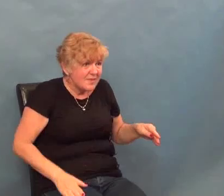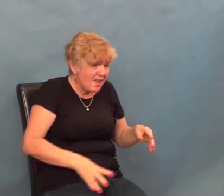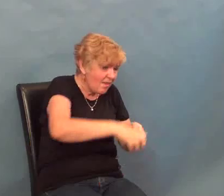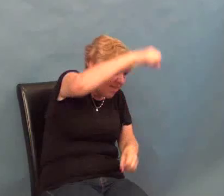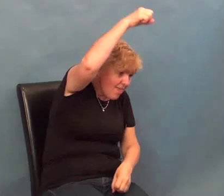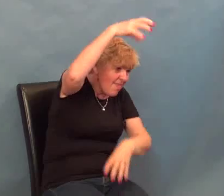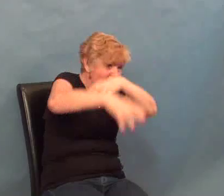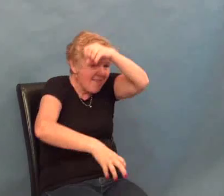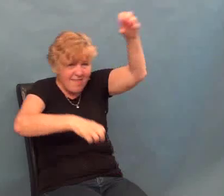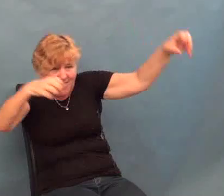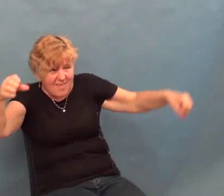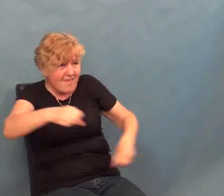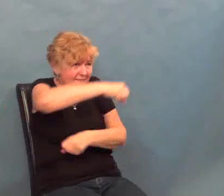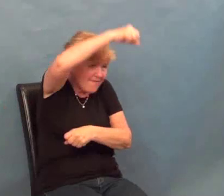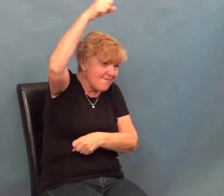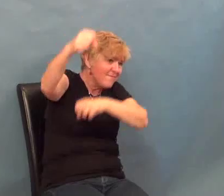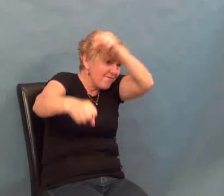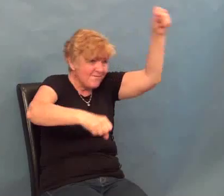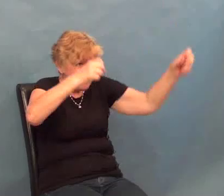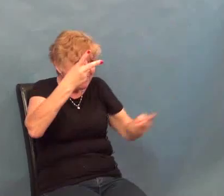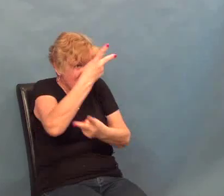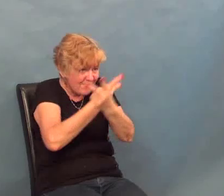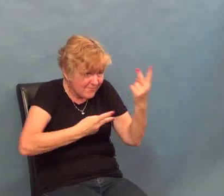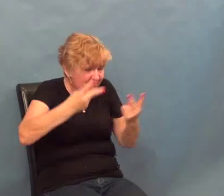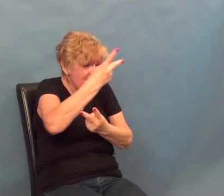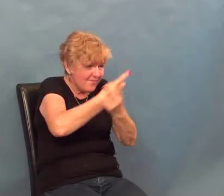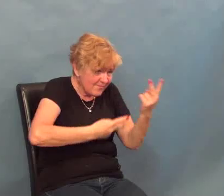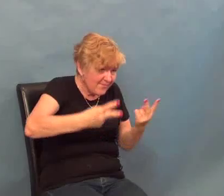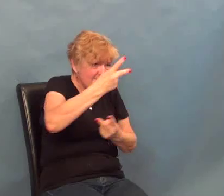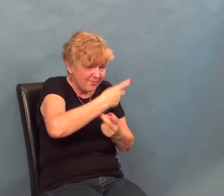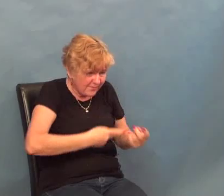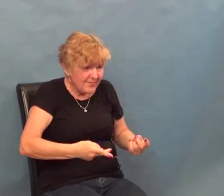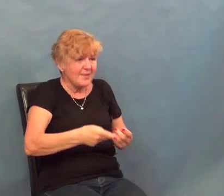Podnoszą wszystko, szukają.